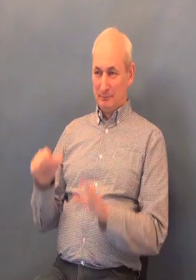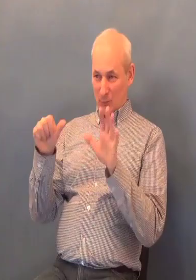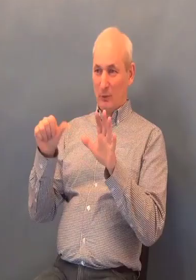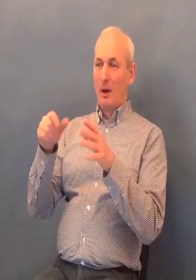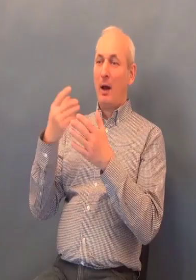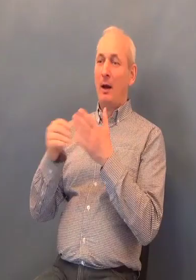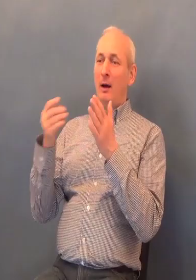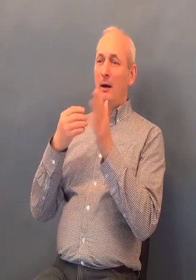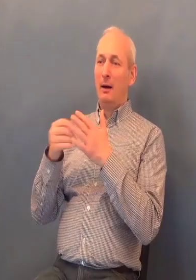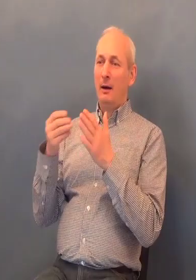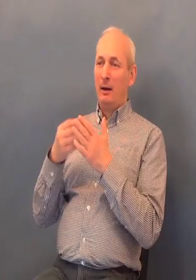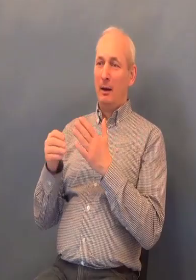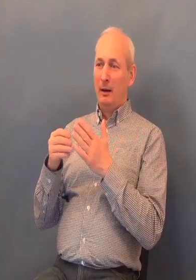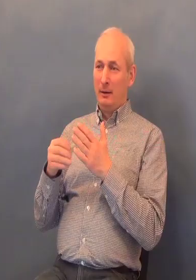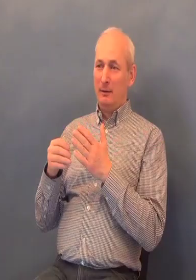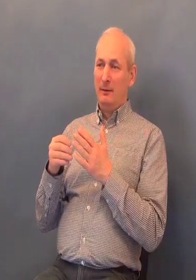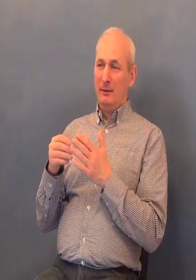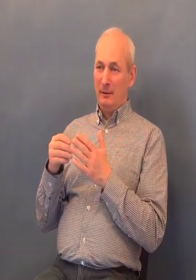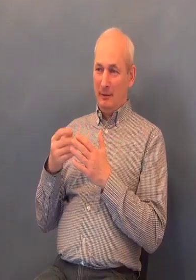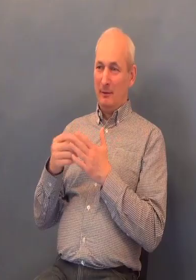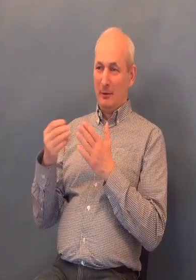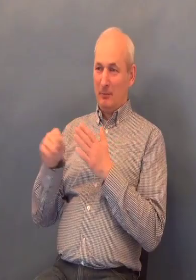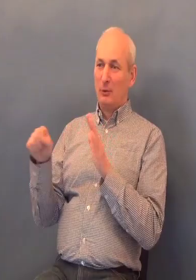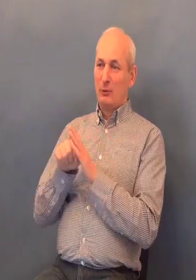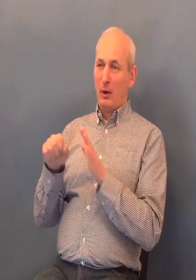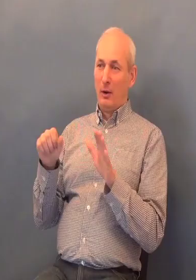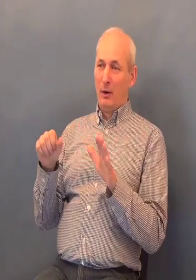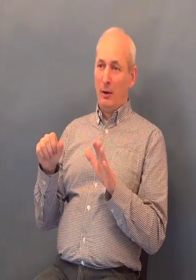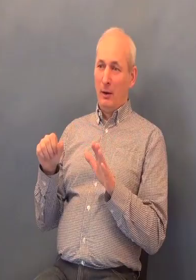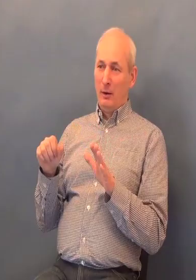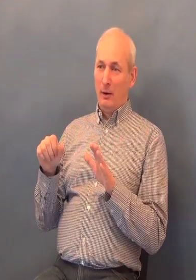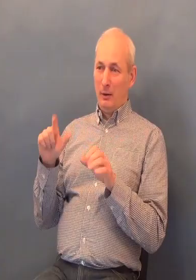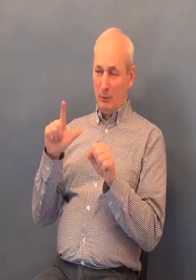O szóstej. Aaa zakupy, zakupy... Do której?